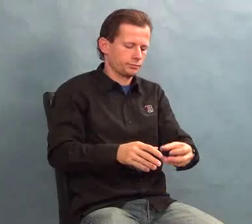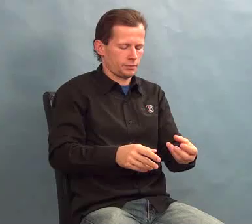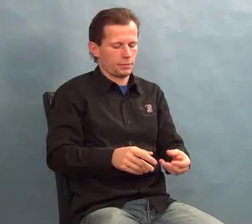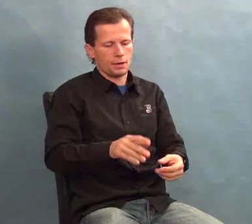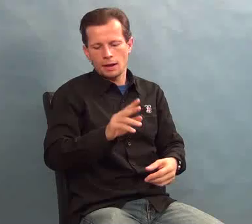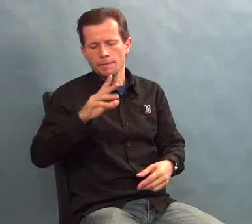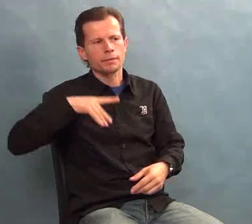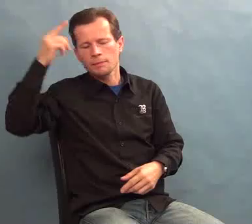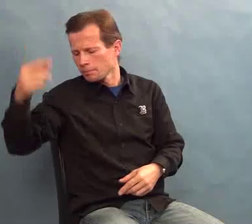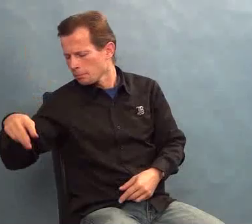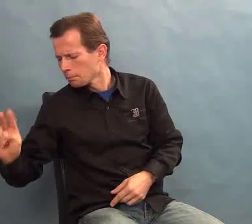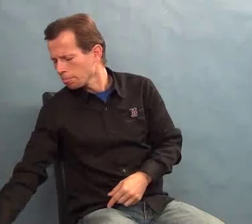Jedna gruszka spadła na ziemię.